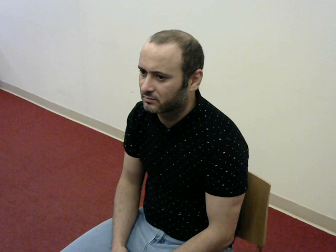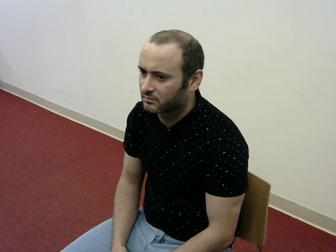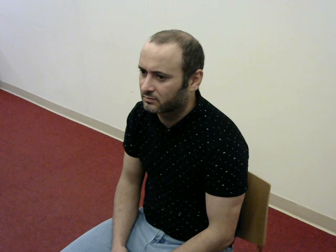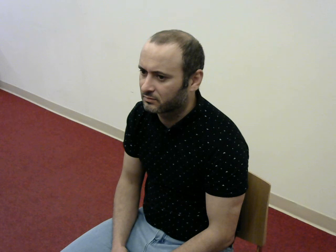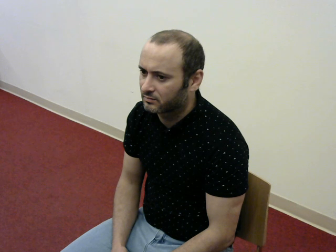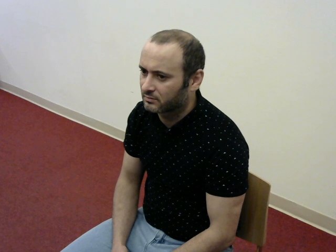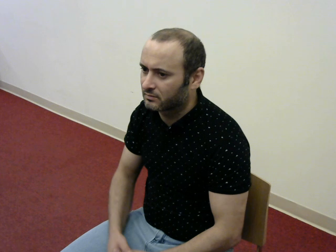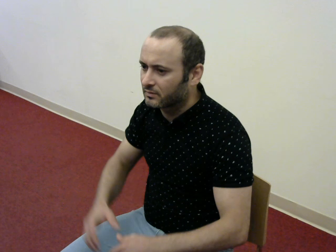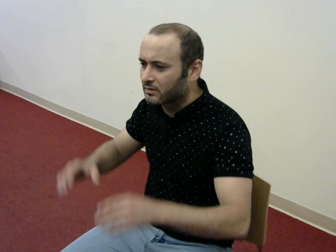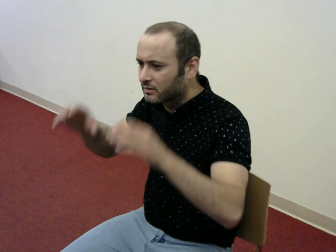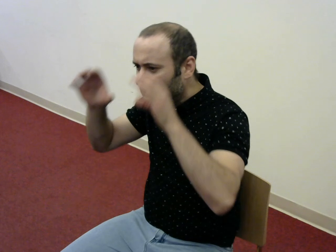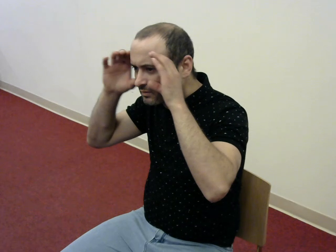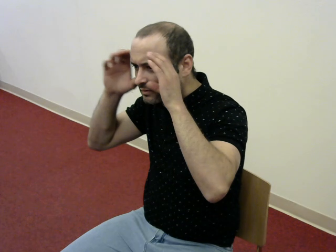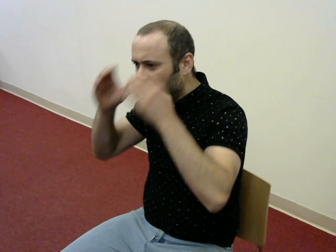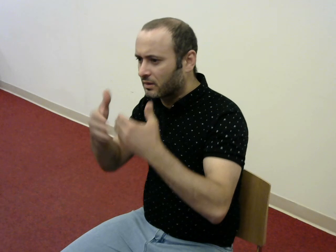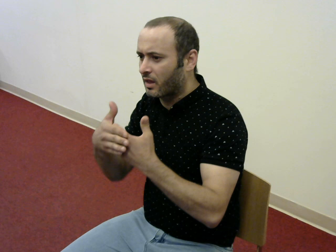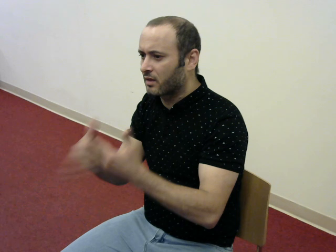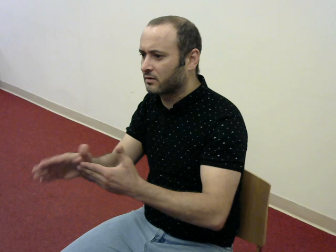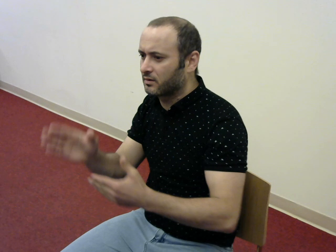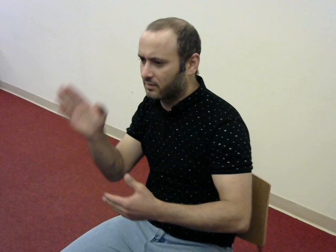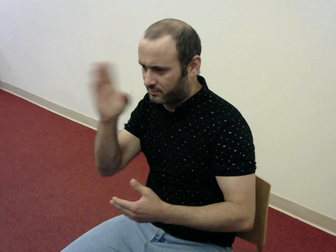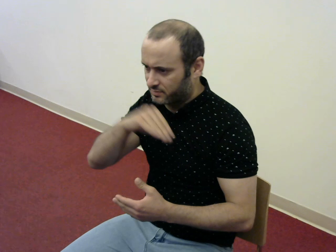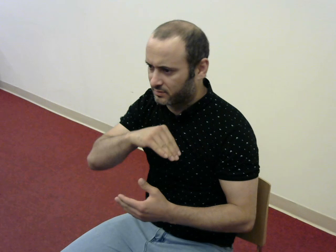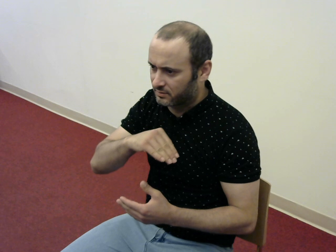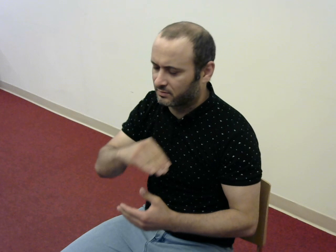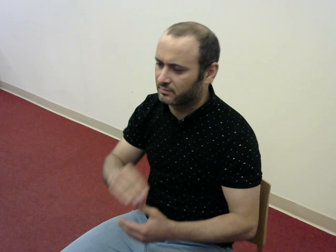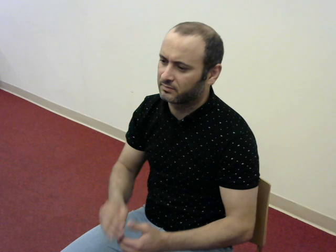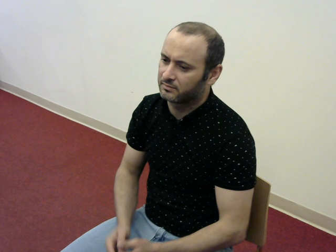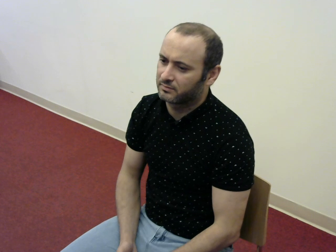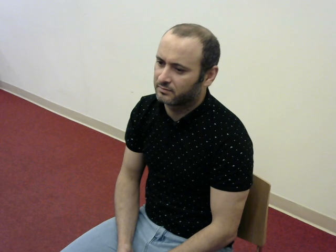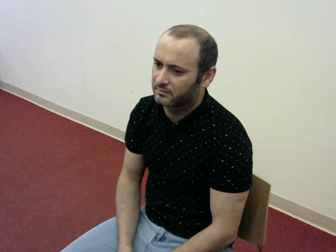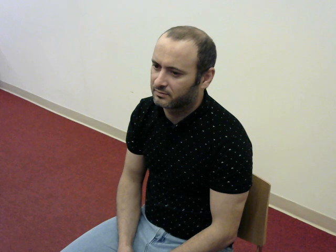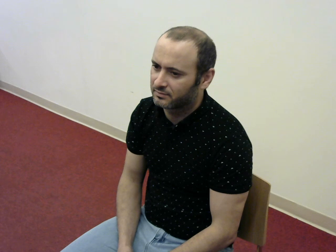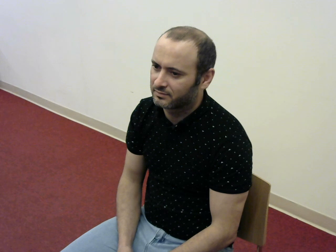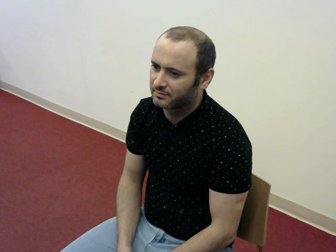Pəncərəni aça bilərsinizmi?